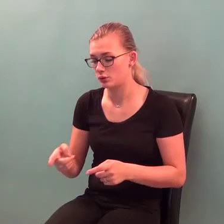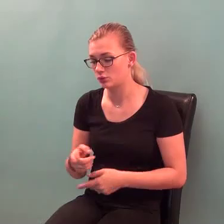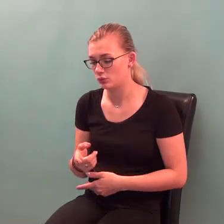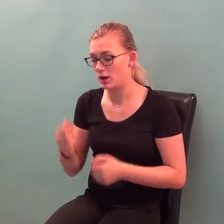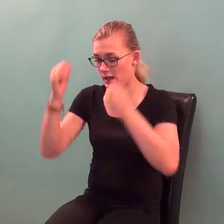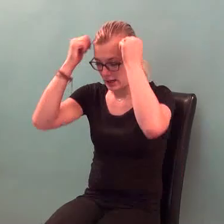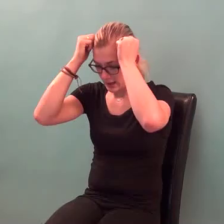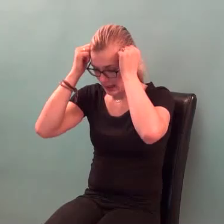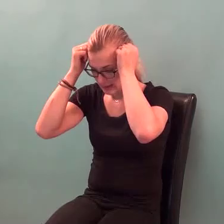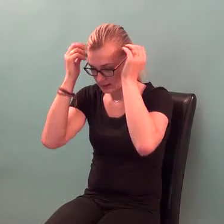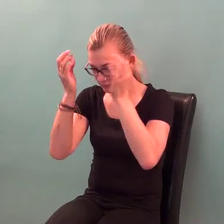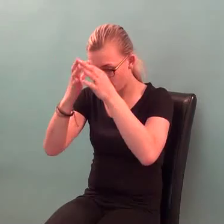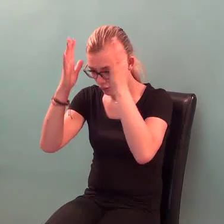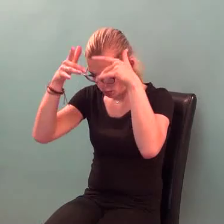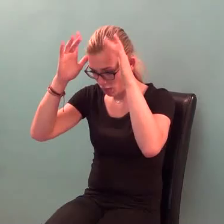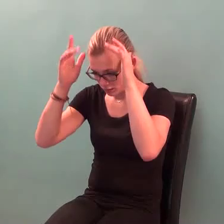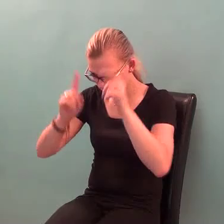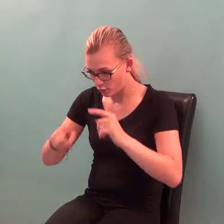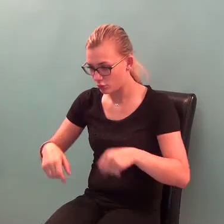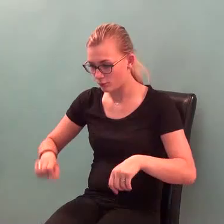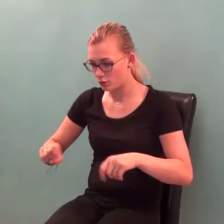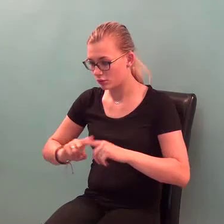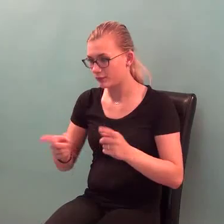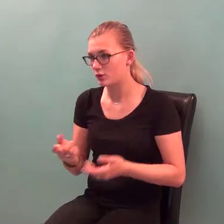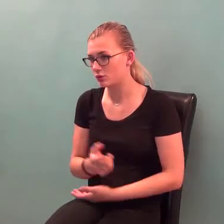Nie wolno mieć źle założonego kasku i jest zakaz jazdy na motorze.